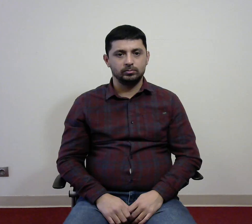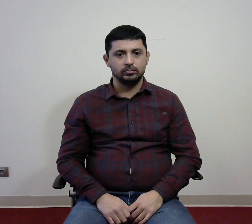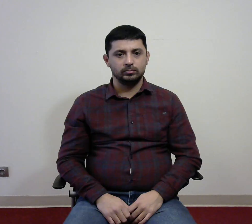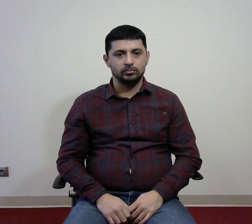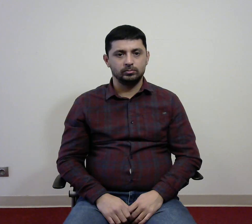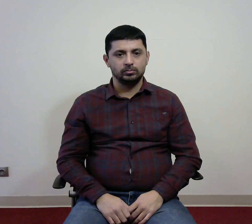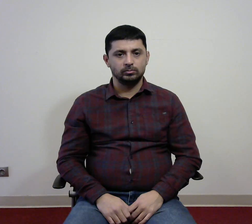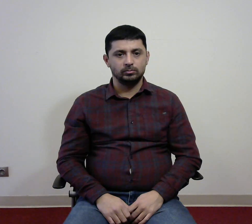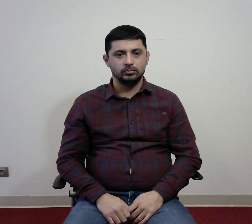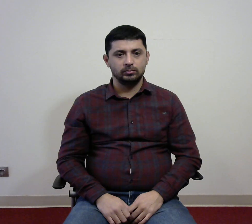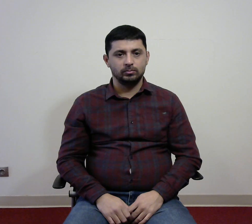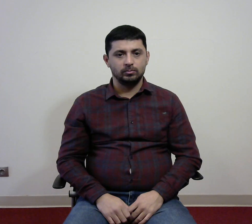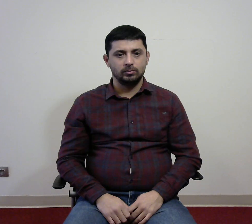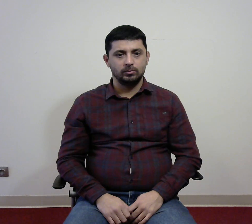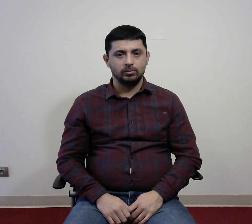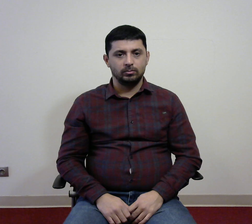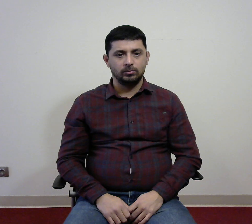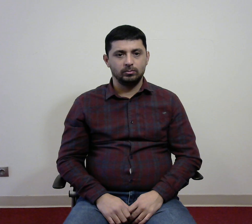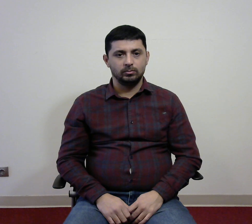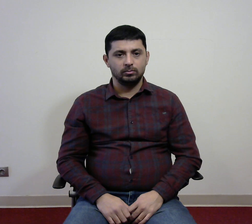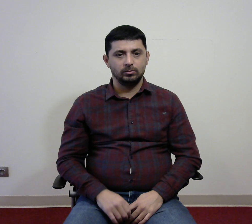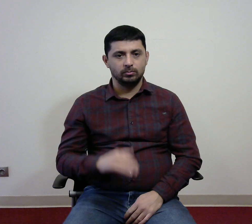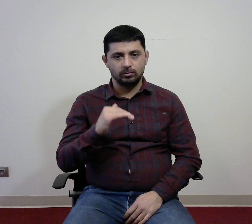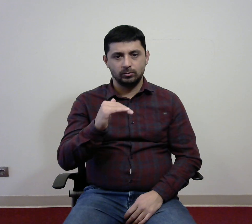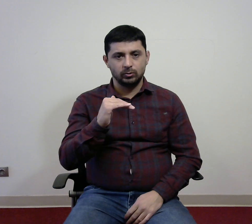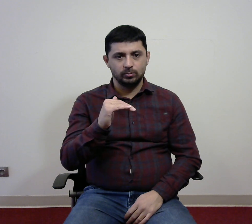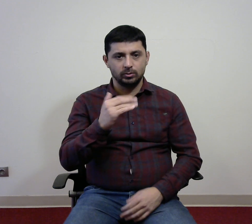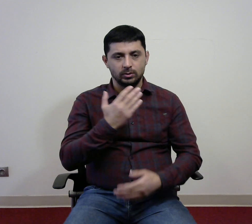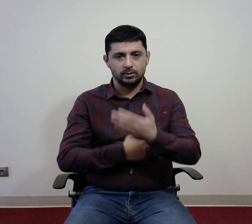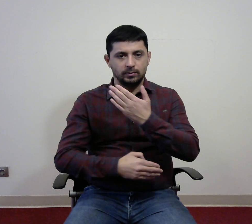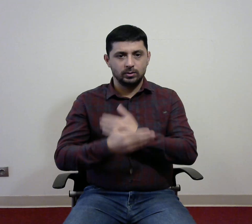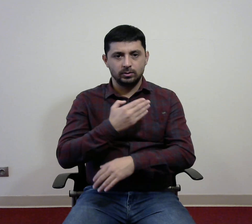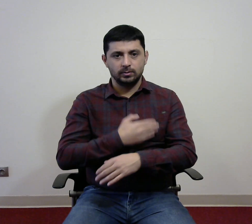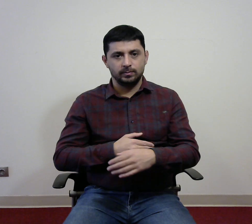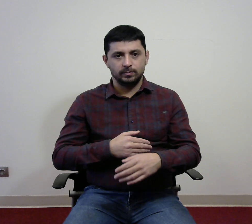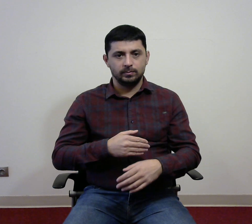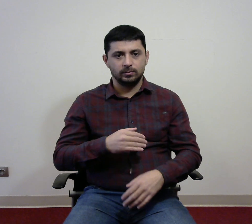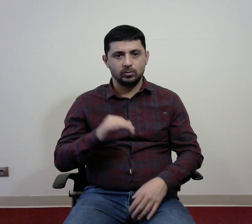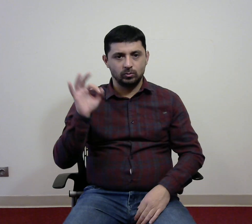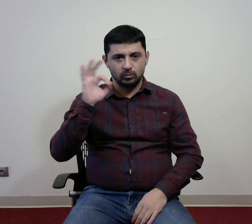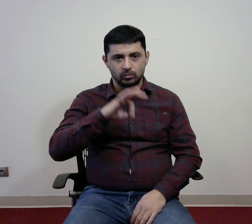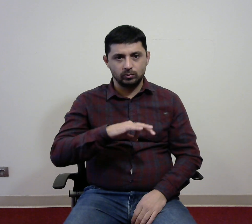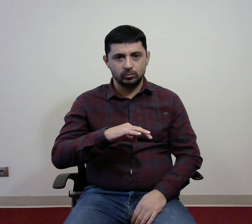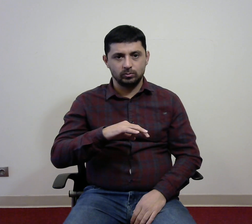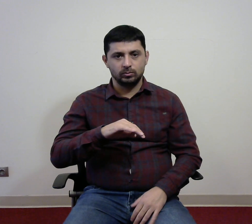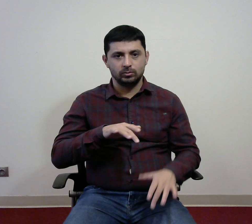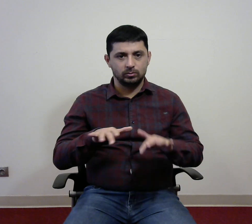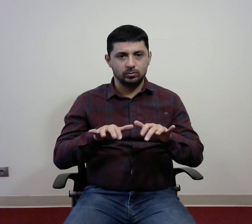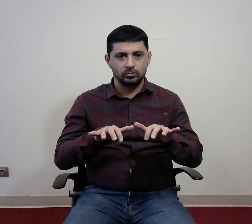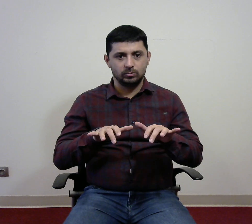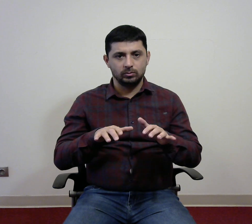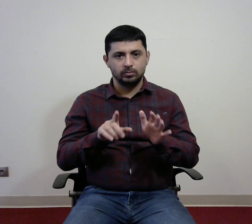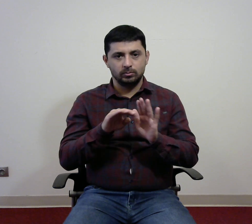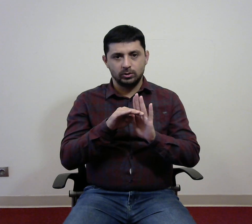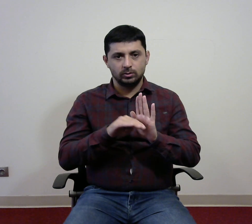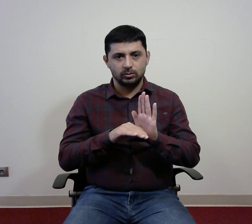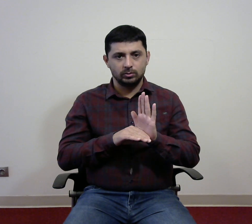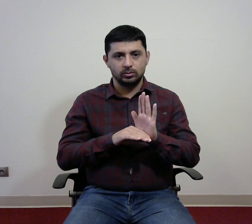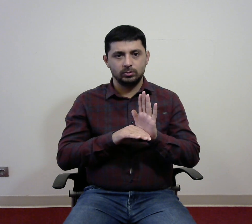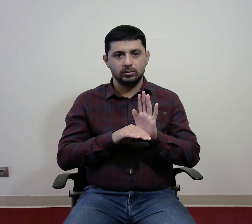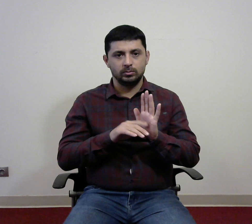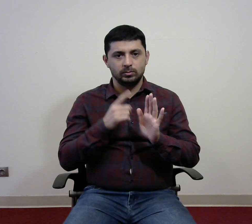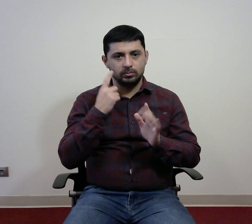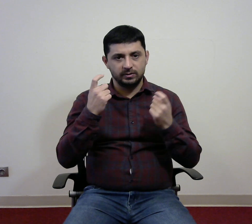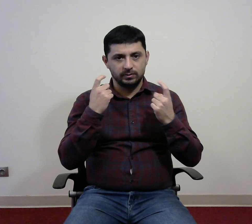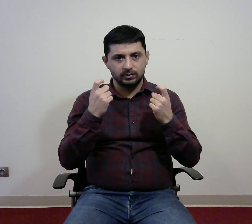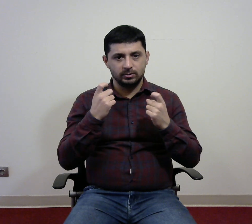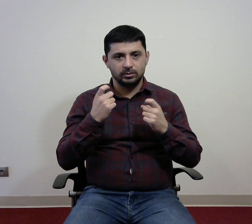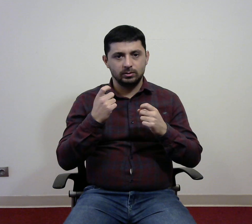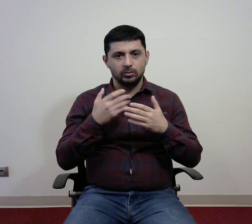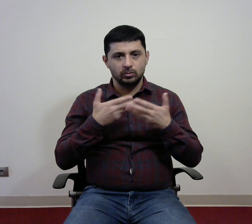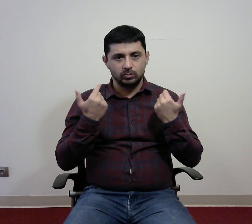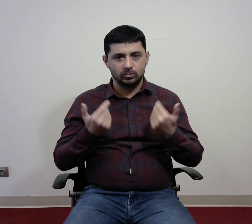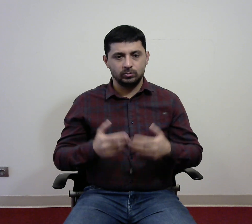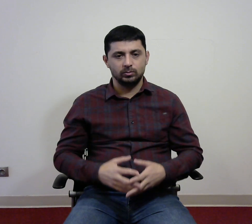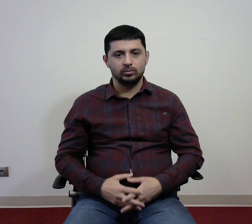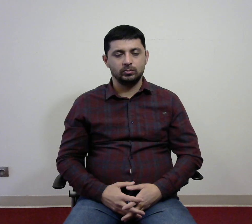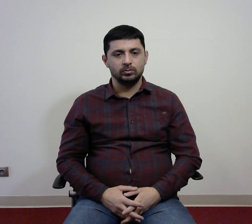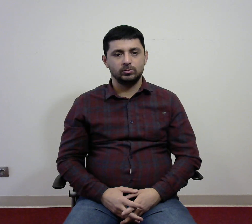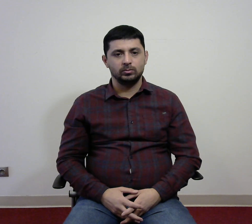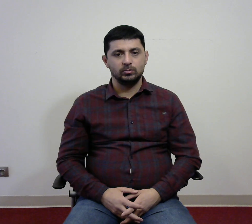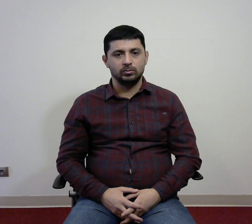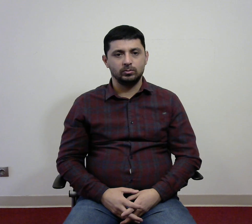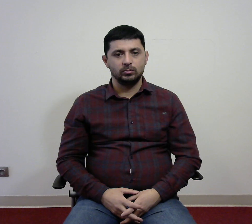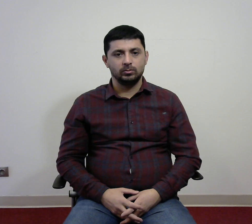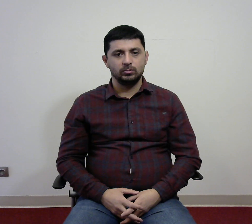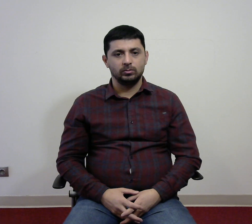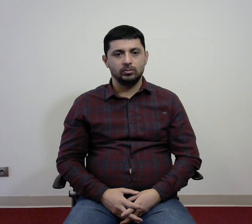Sizin əlilliyiniz haqqınızda sistemdə məlumat yoxdur